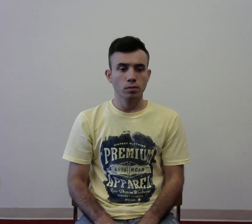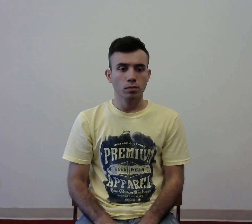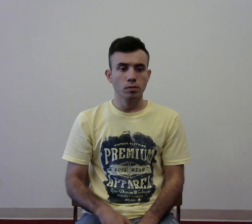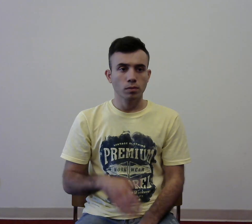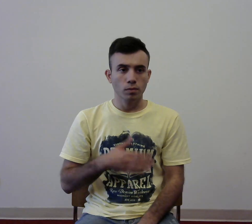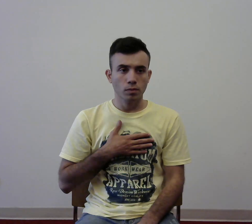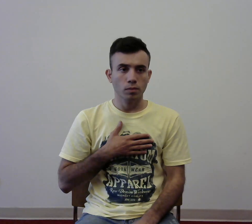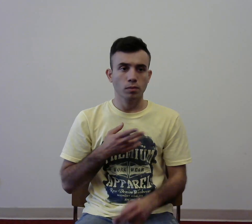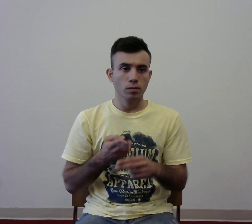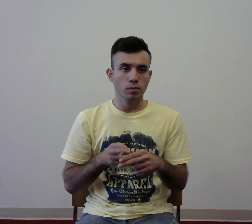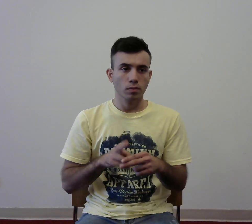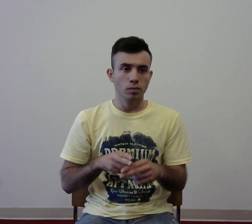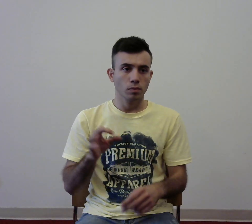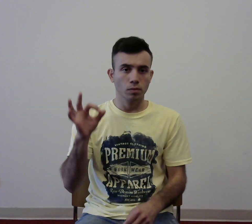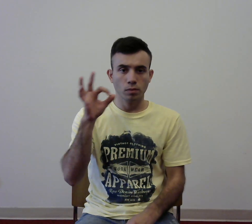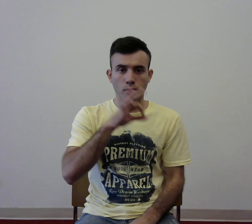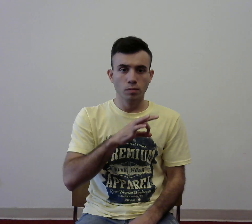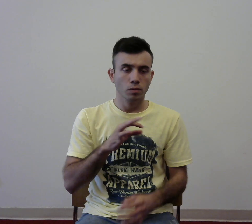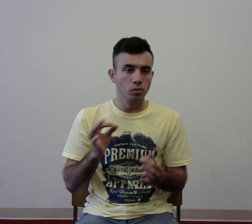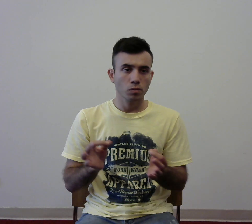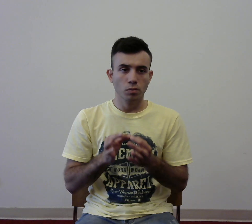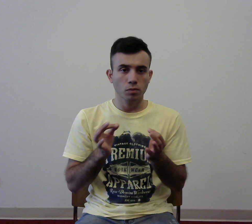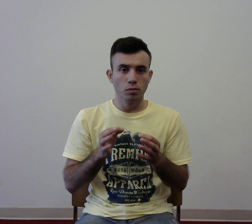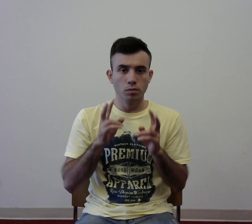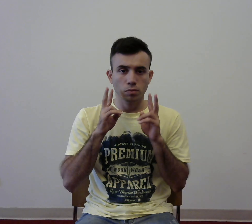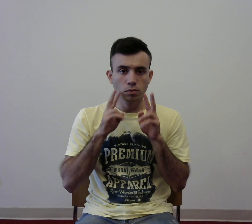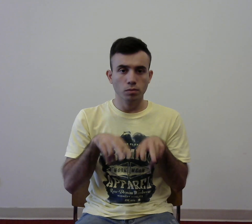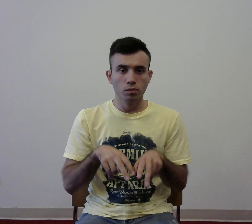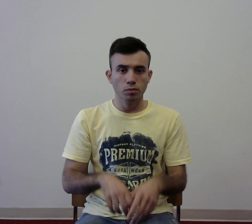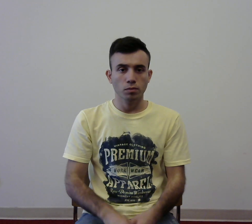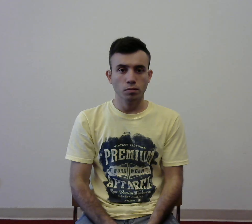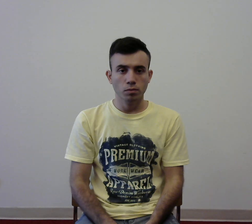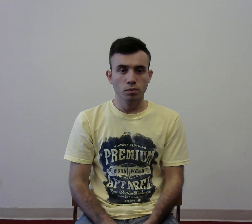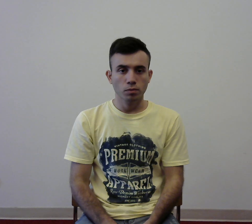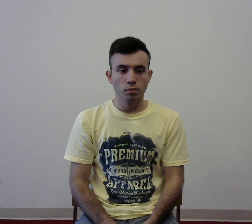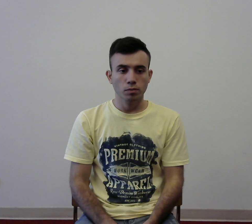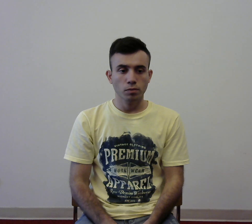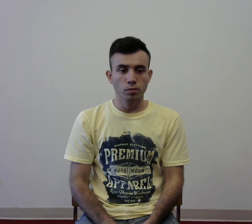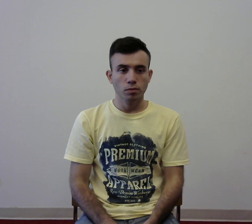Mən bu barədə heç nə bilmirəm